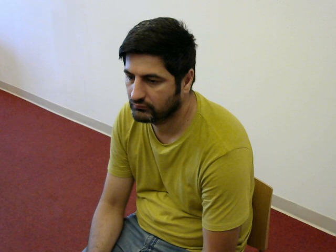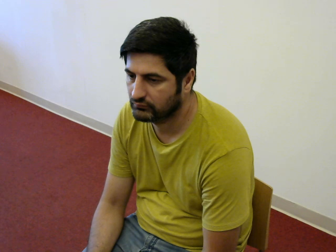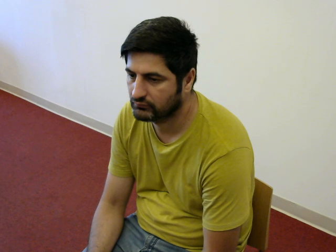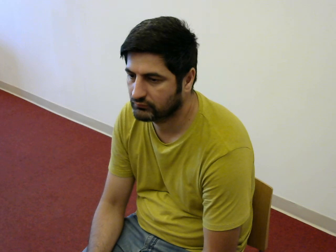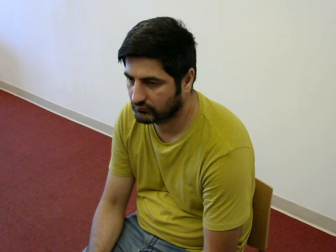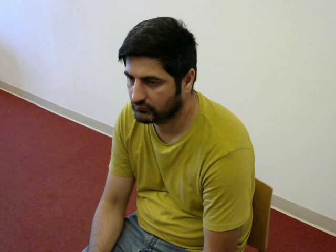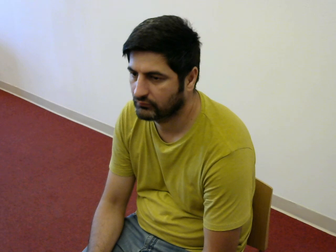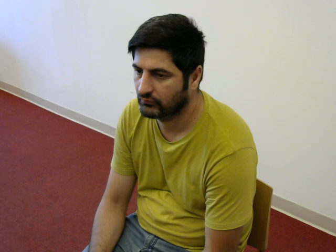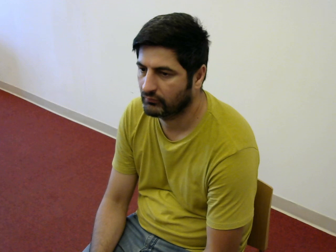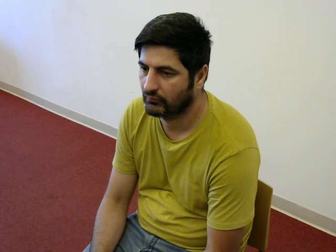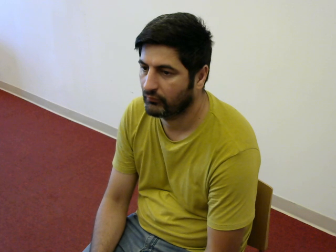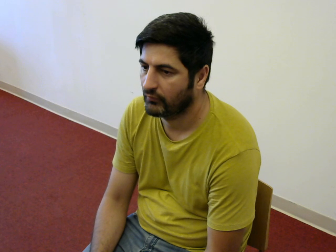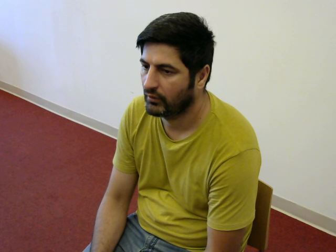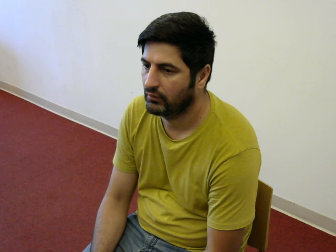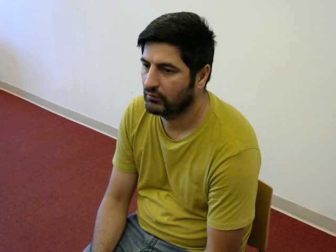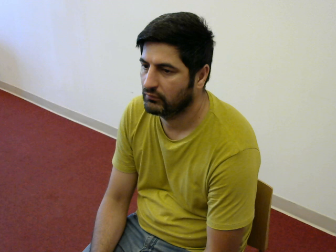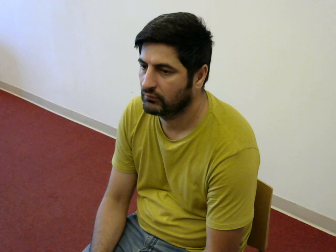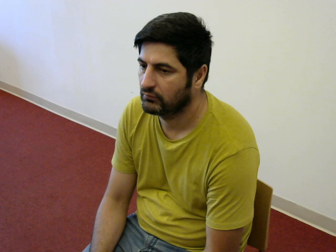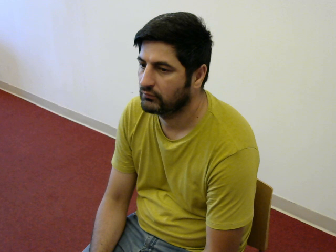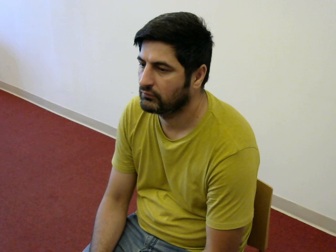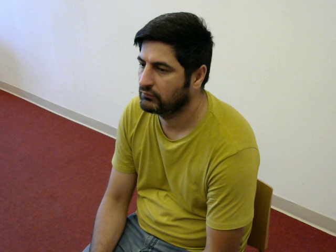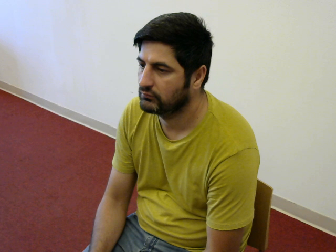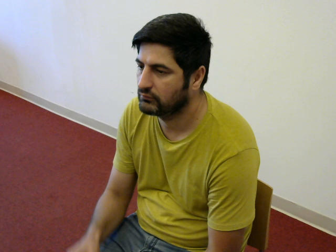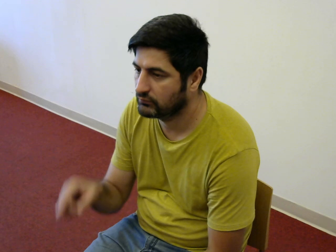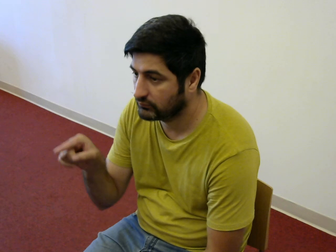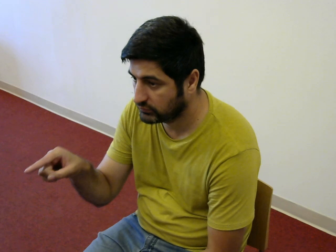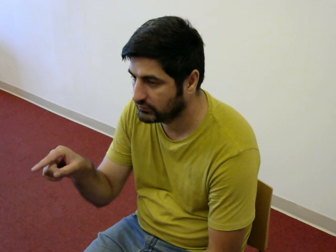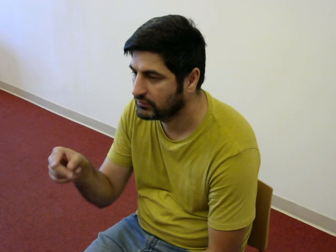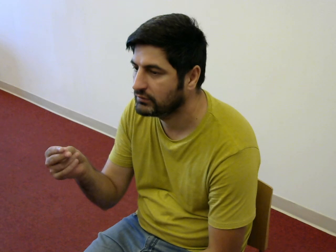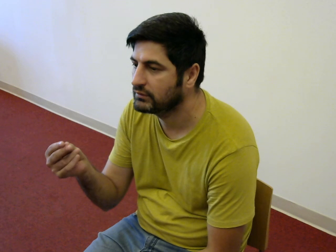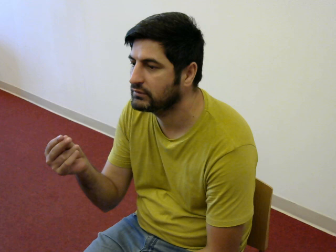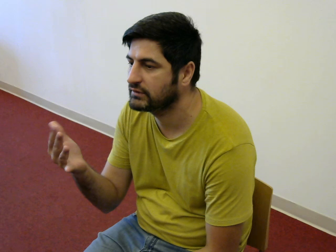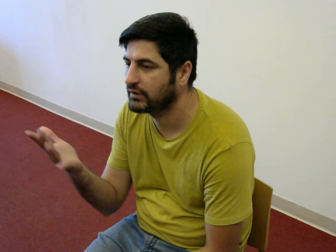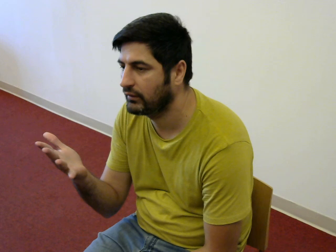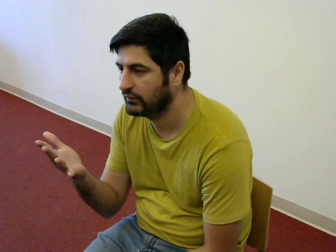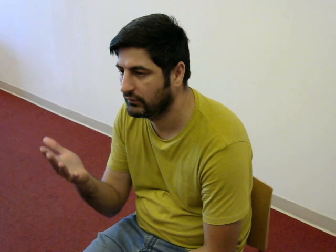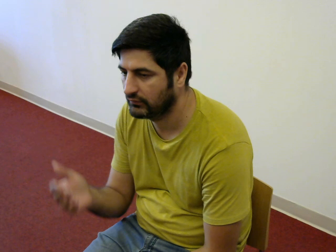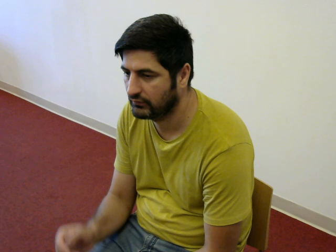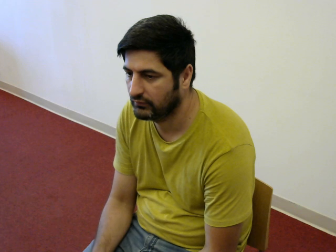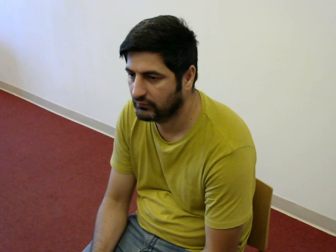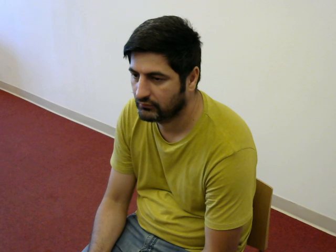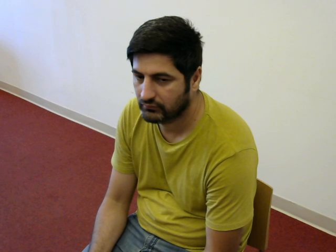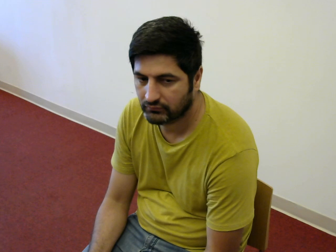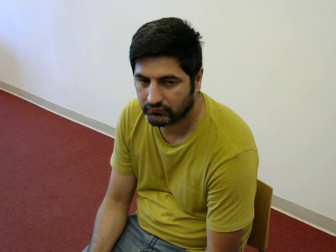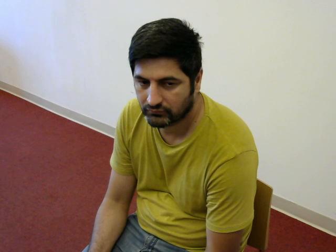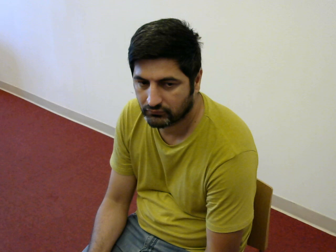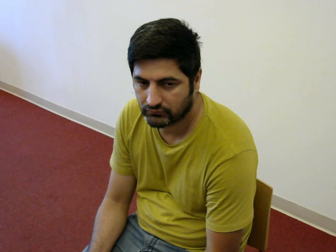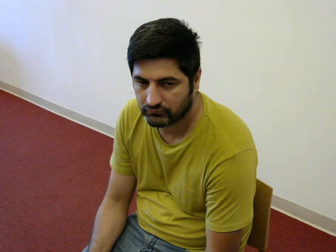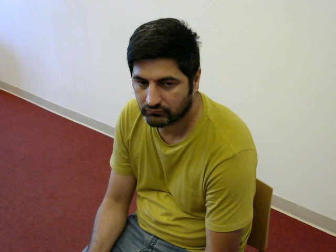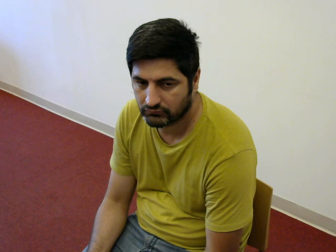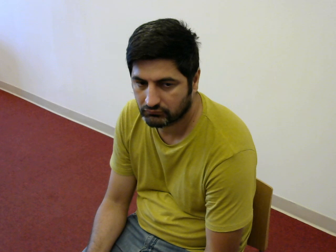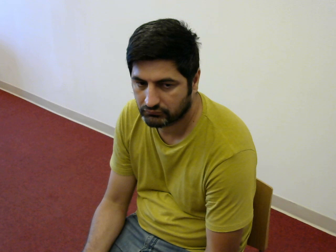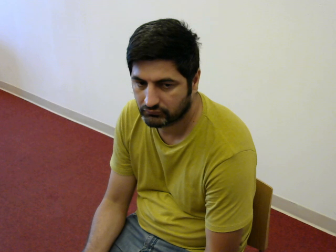Bu neçəyədir?